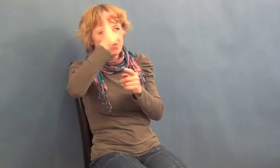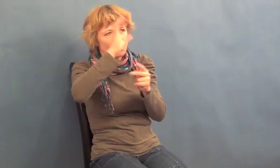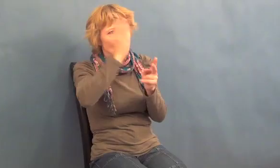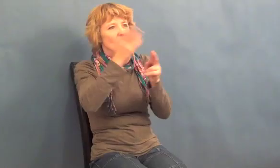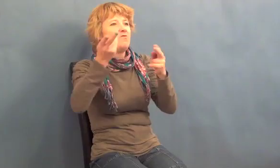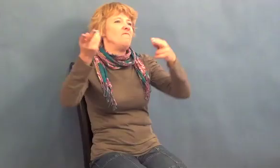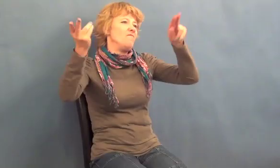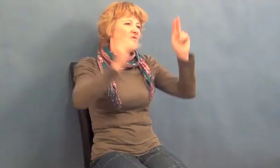Kończą i wracają.